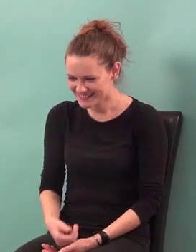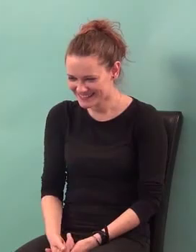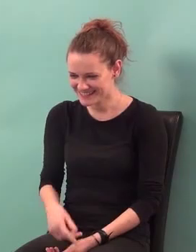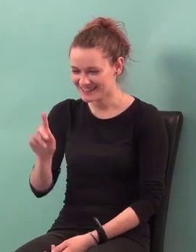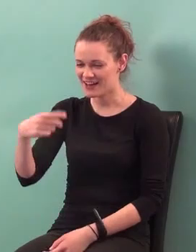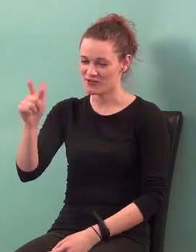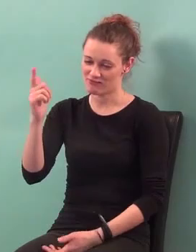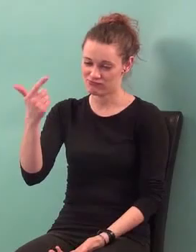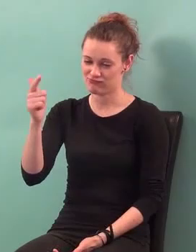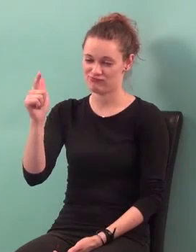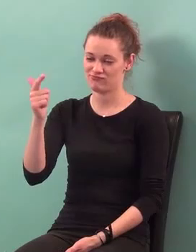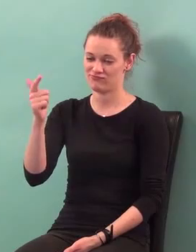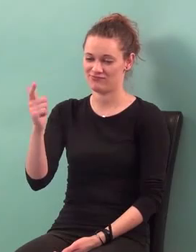Następny to drugiego?